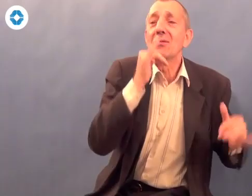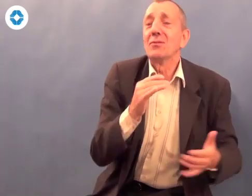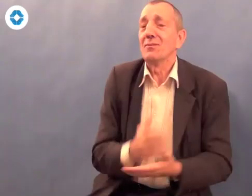Już.